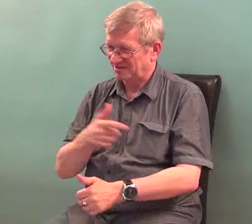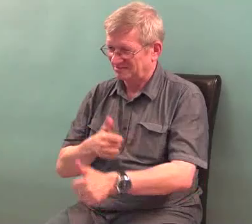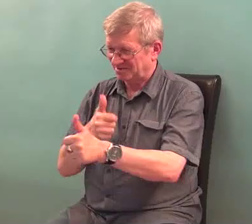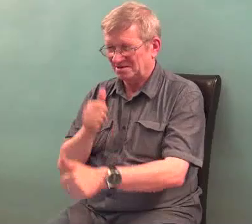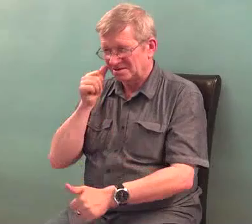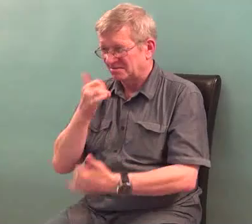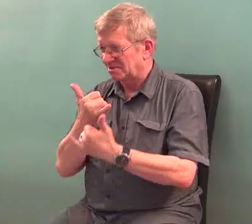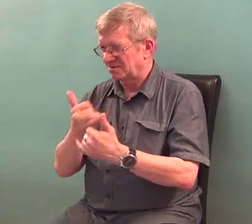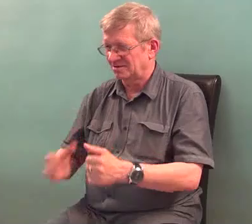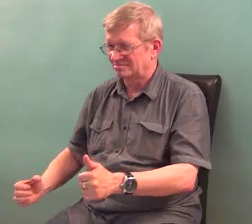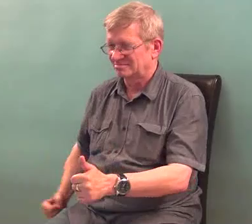Będę miał różne kobiety.